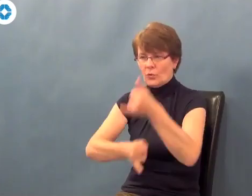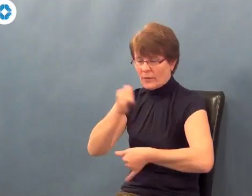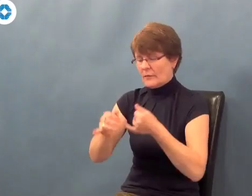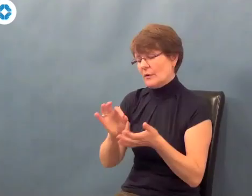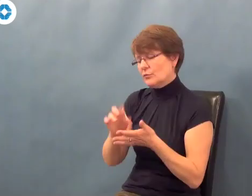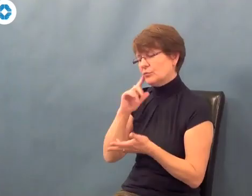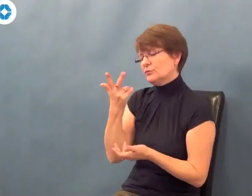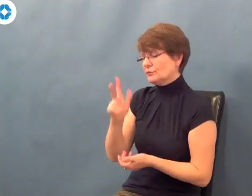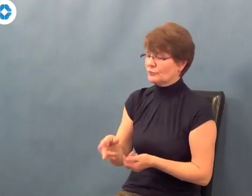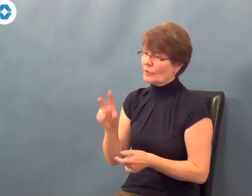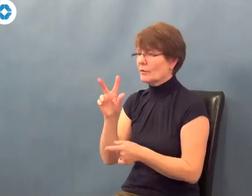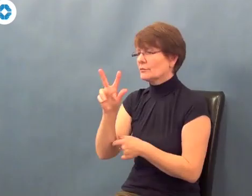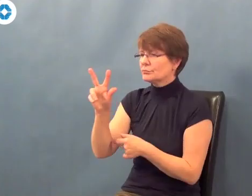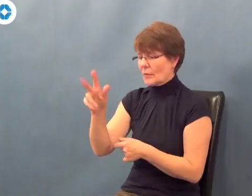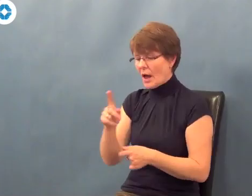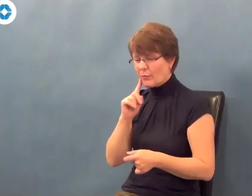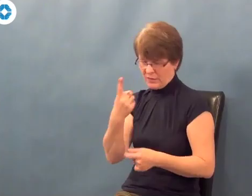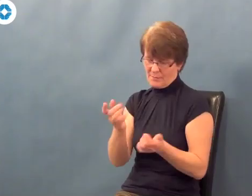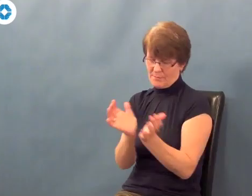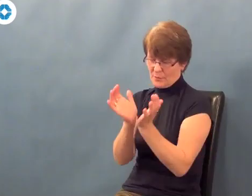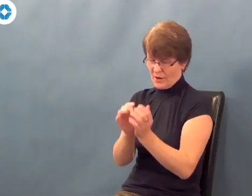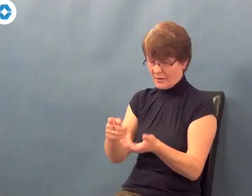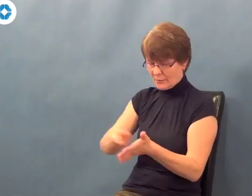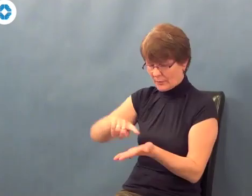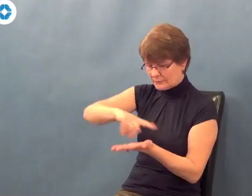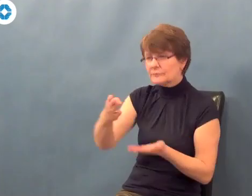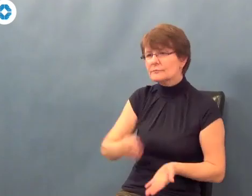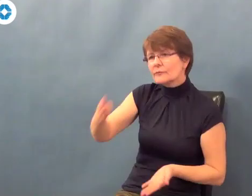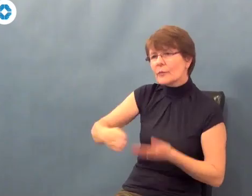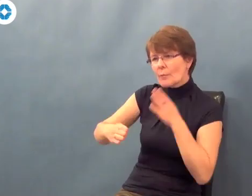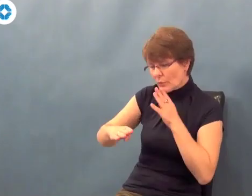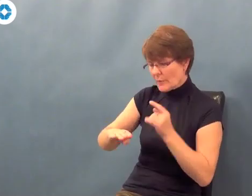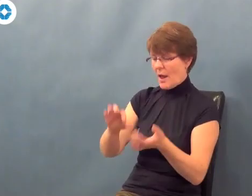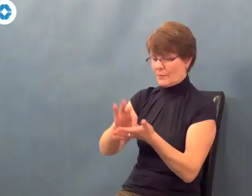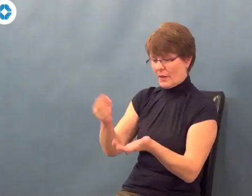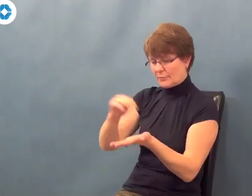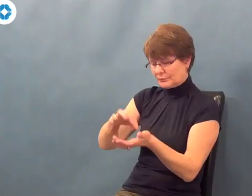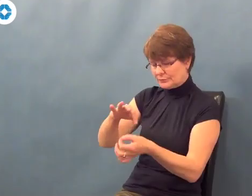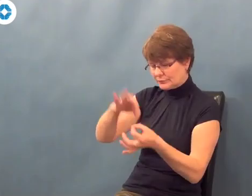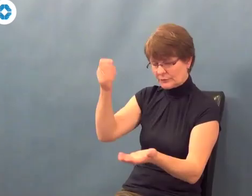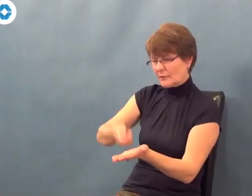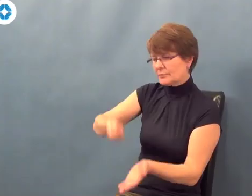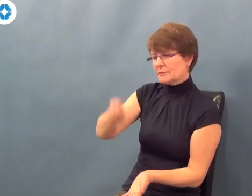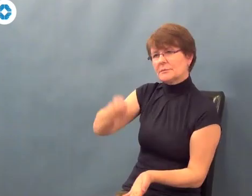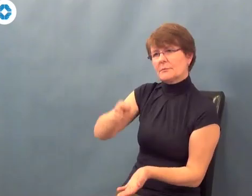Trzech chłopcy odchodzą. Jeden z paletką i piłką, podobną do ping-ponga, odbija piłkę przymocowaną sznurkiem do paletki.